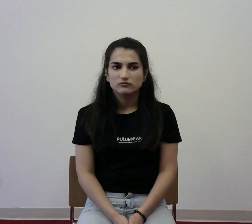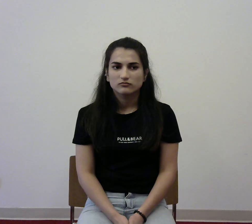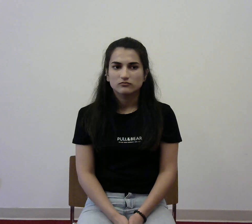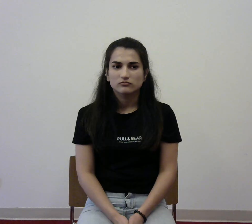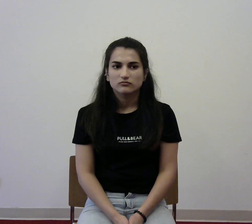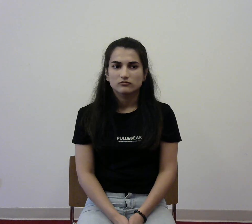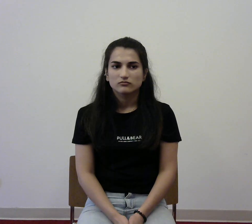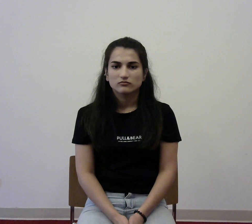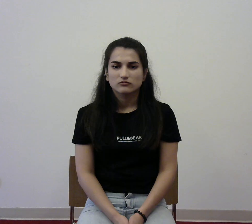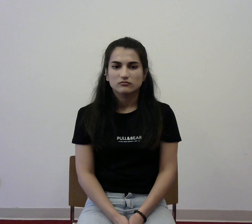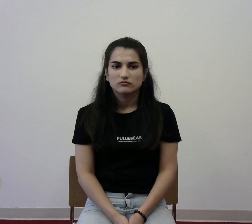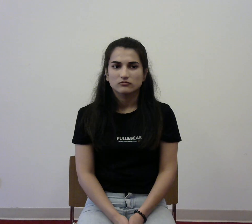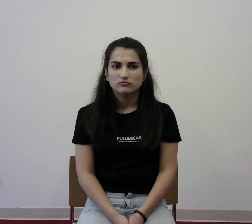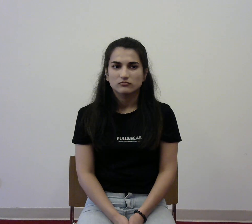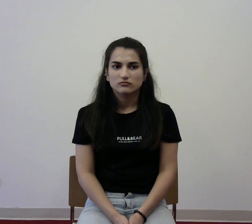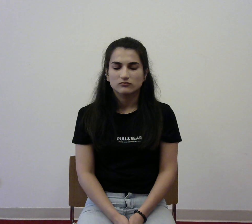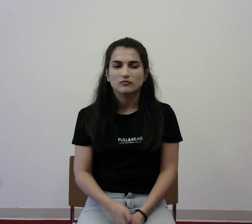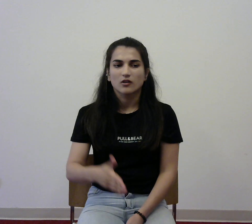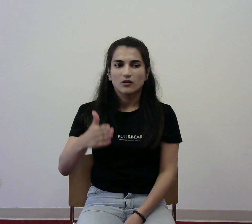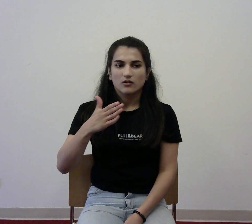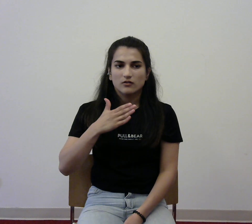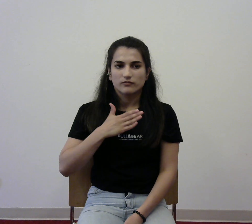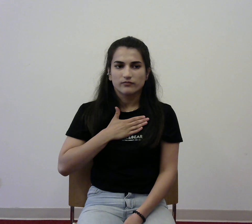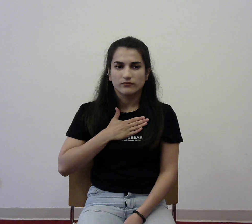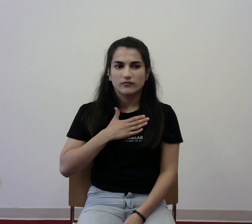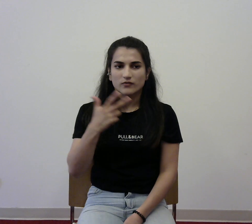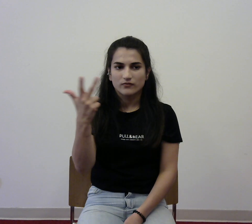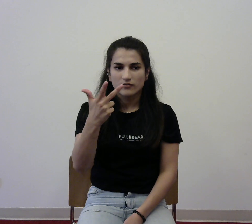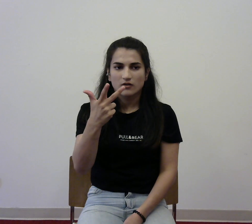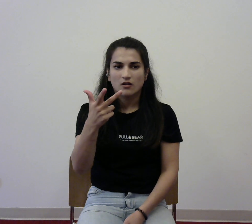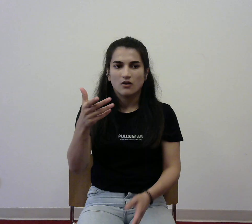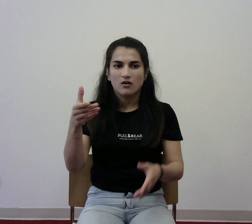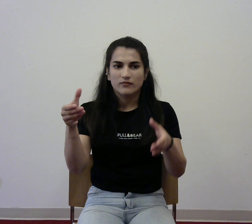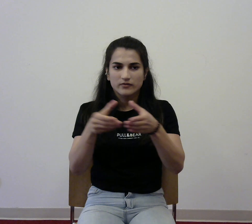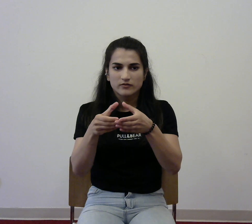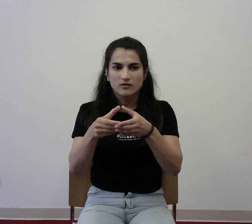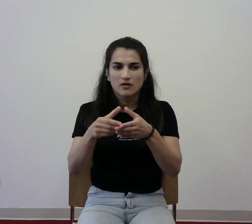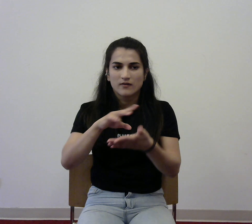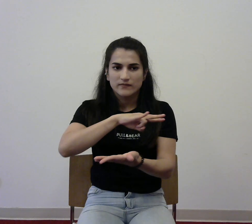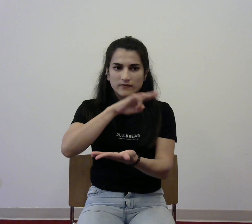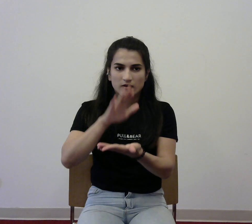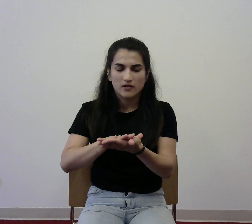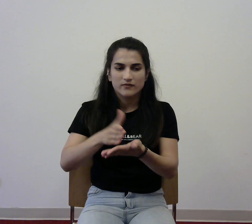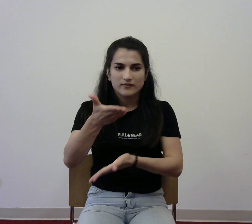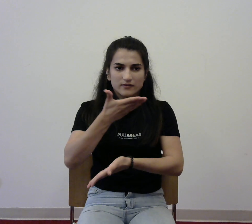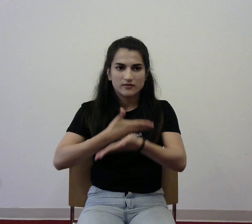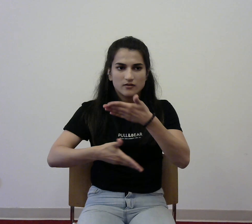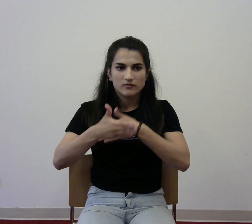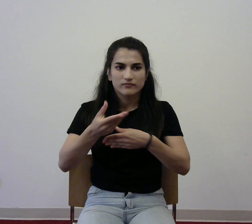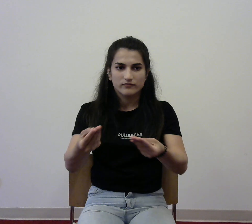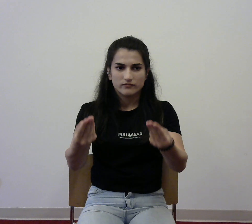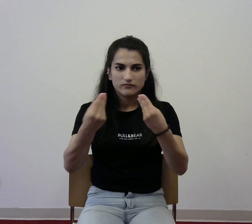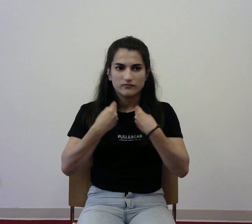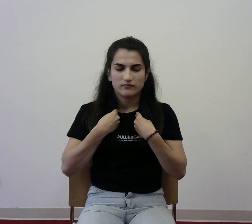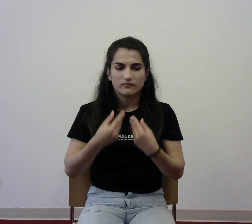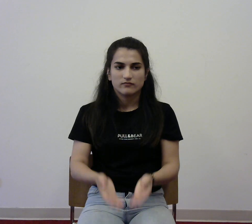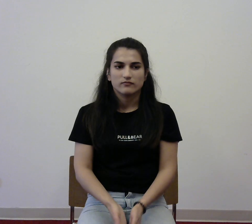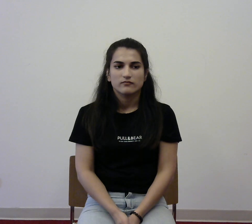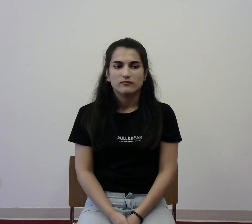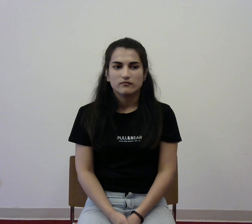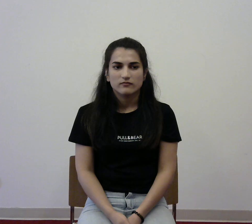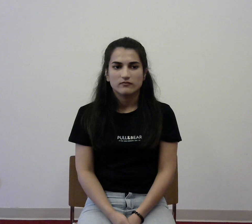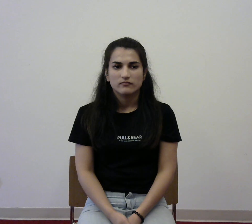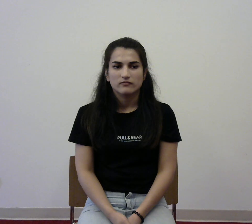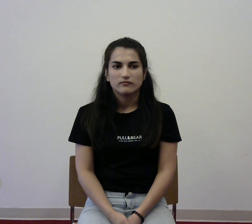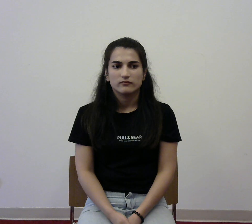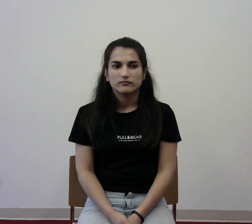Mənə III dərəcə müddətsiz əlillik verilib